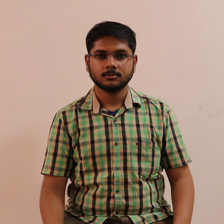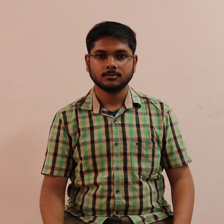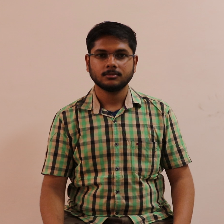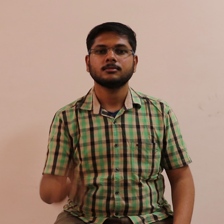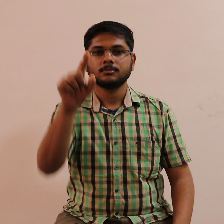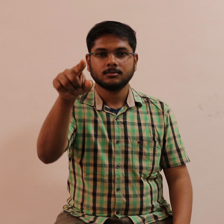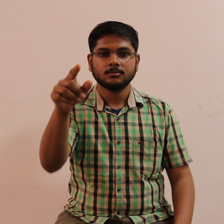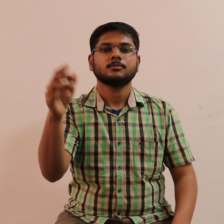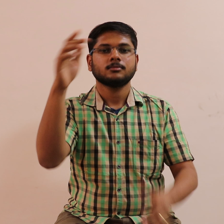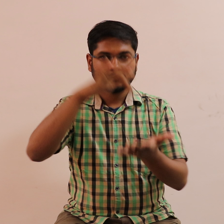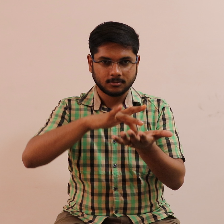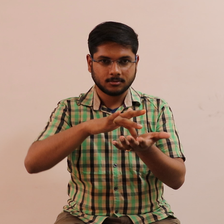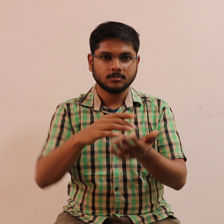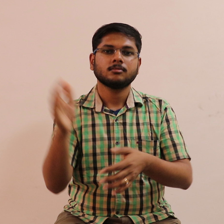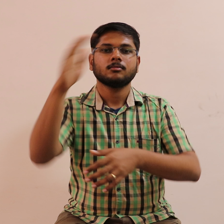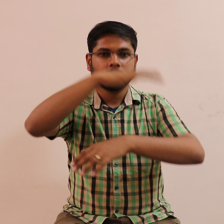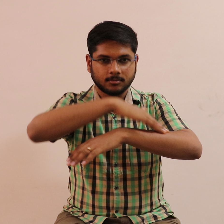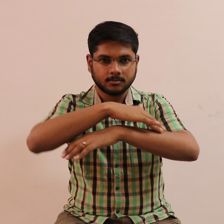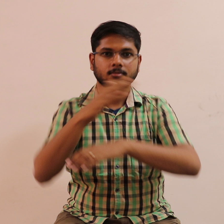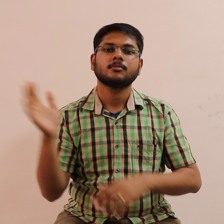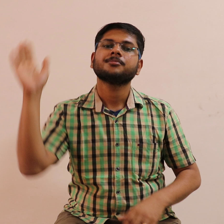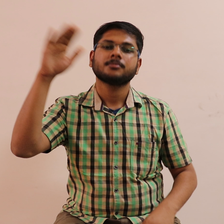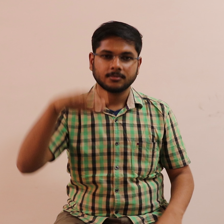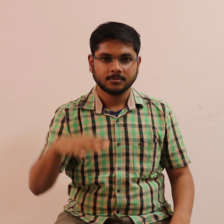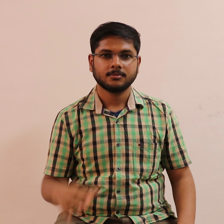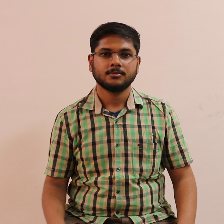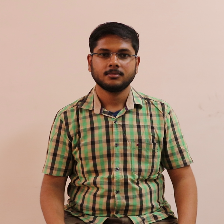he would be coming today